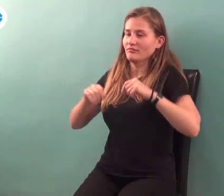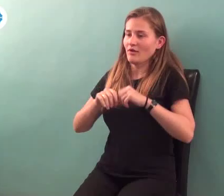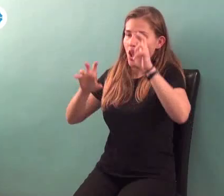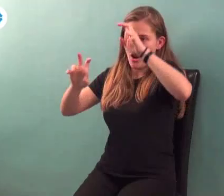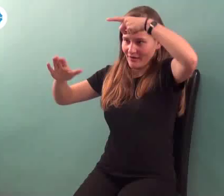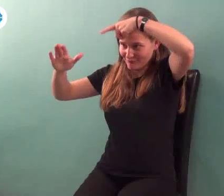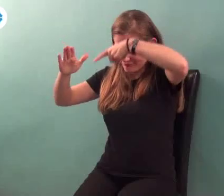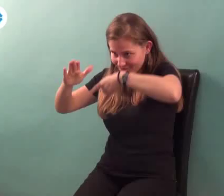Wchodzą do hotelu.